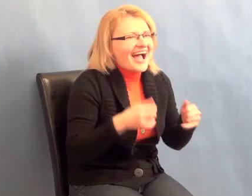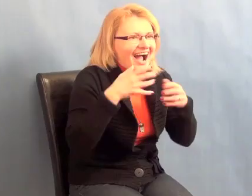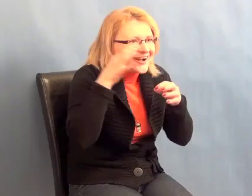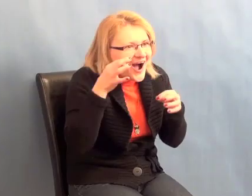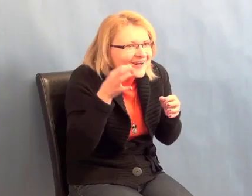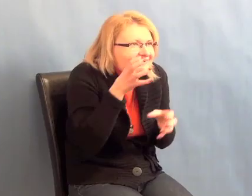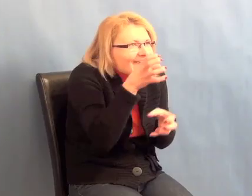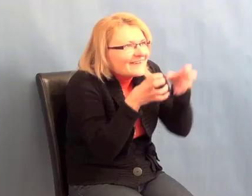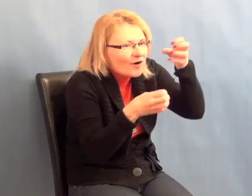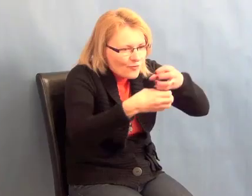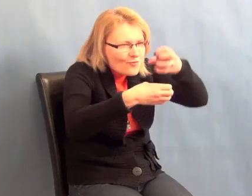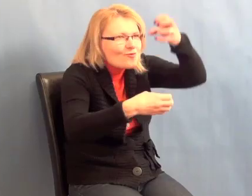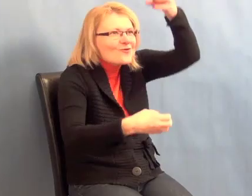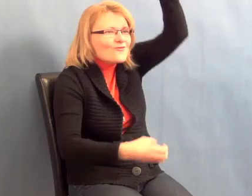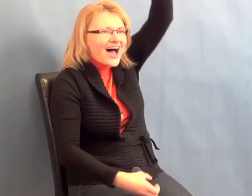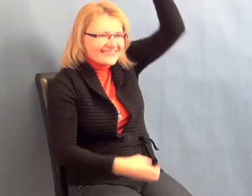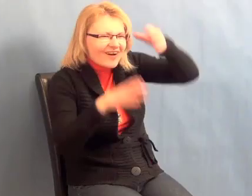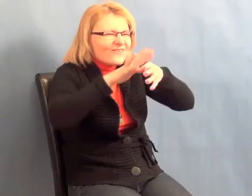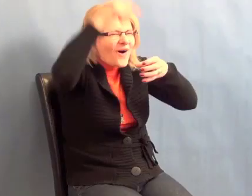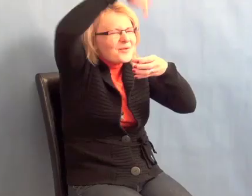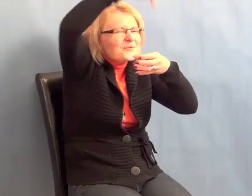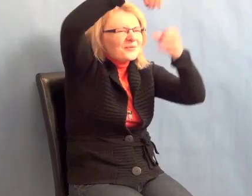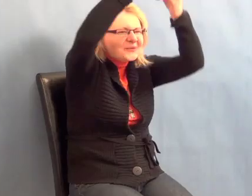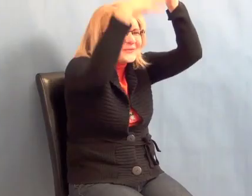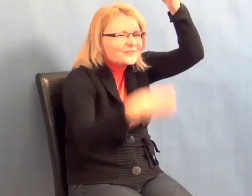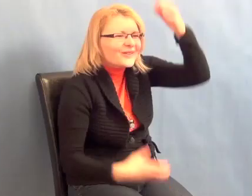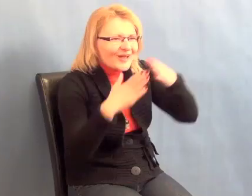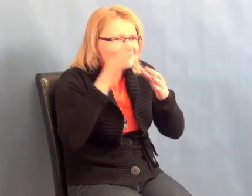Kot wspinał się po rynnie.